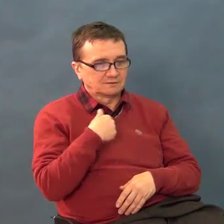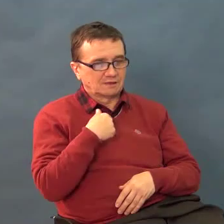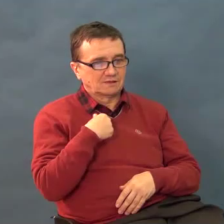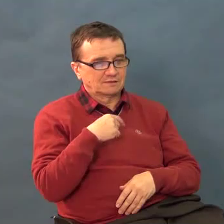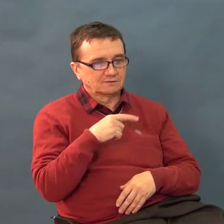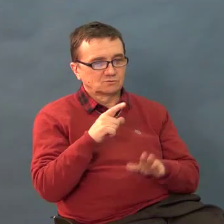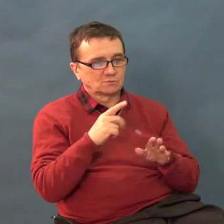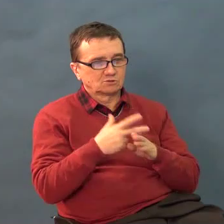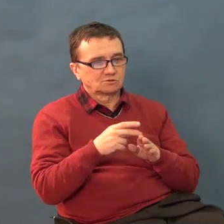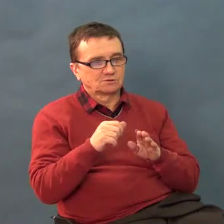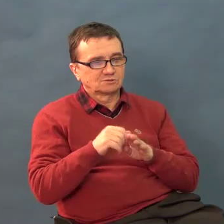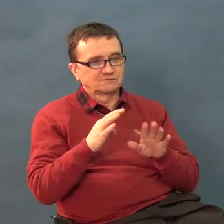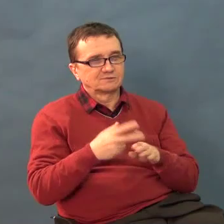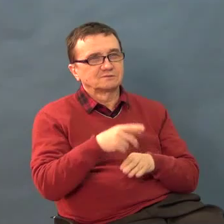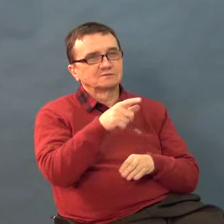Ja od siódmej trzydzieści do dziewiątej trzydzieści.